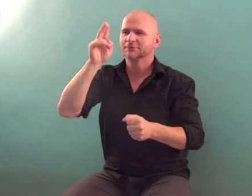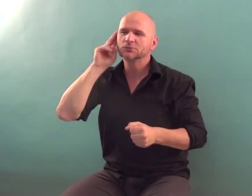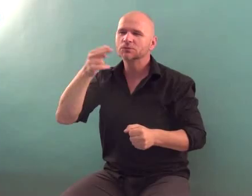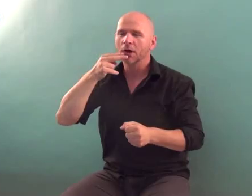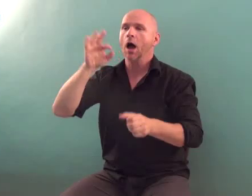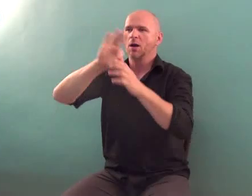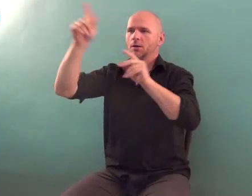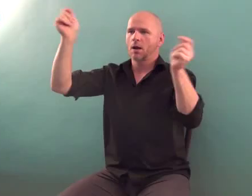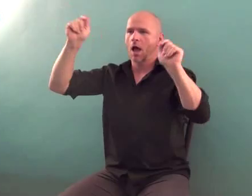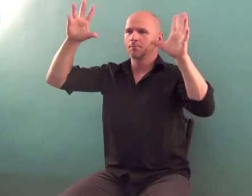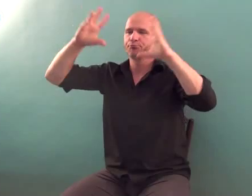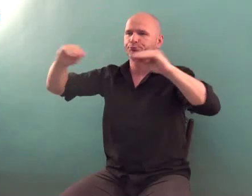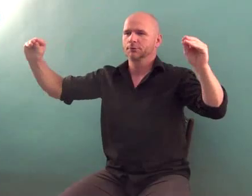Alarm nagle cichnie.